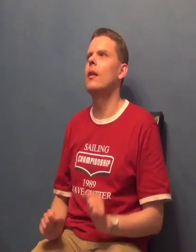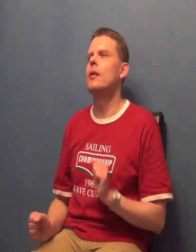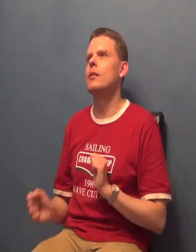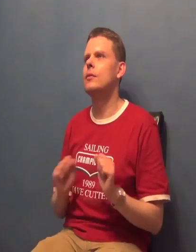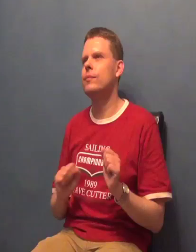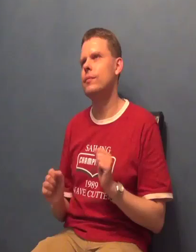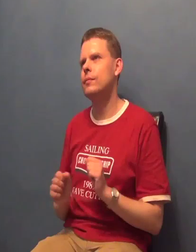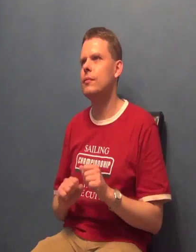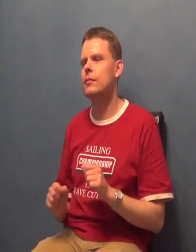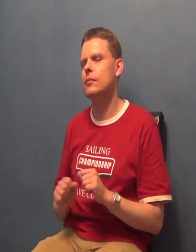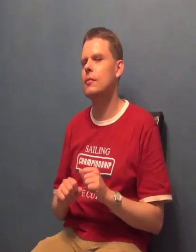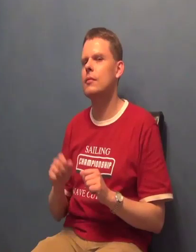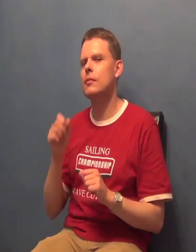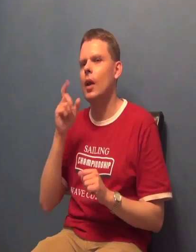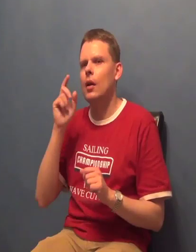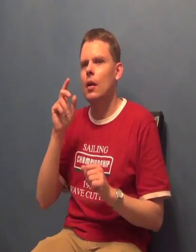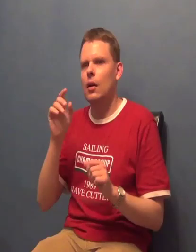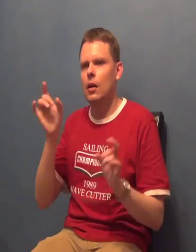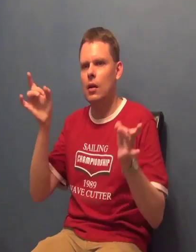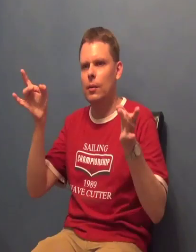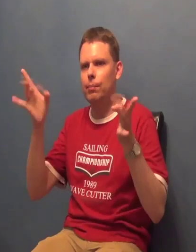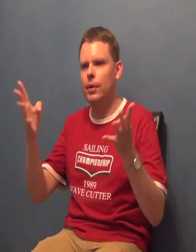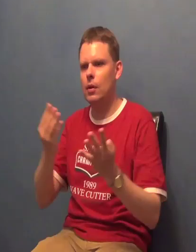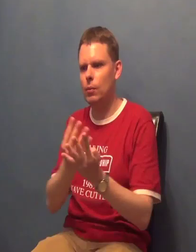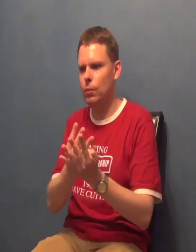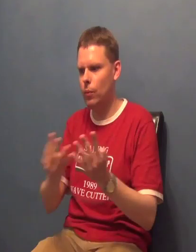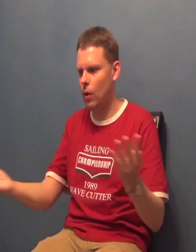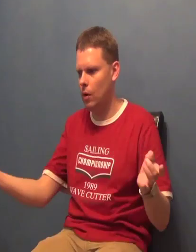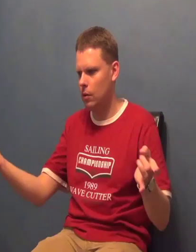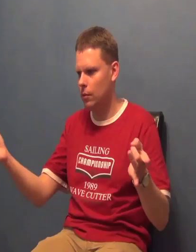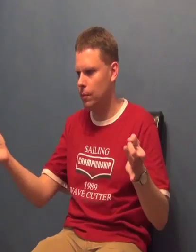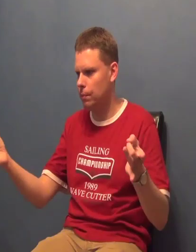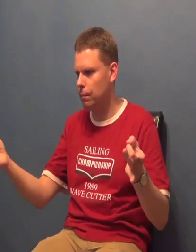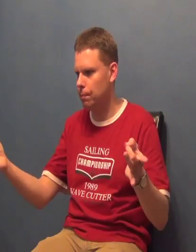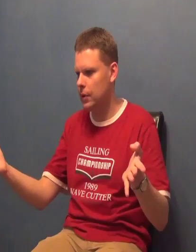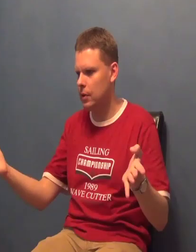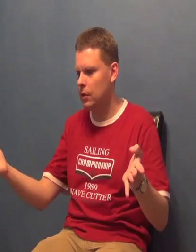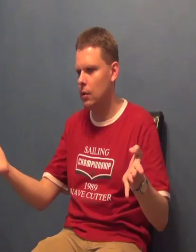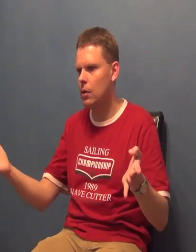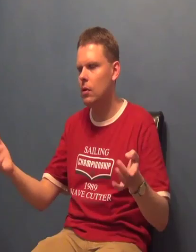Idzie, idzie, nagle zauważa, że płot jest popsuty, popsuty.